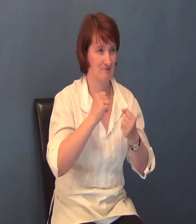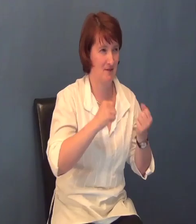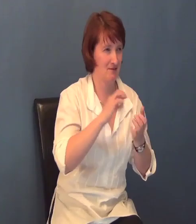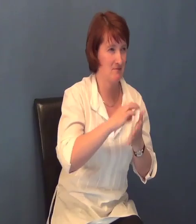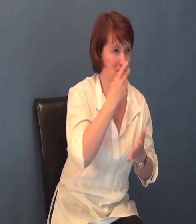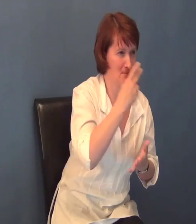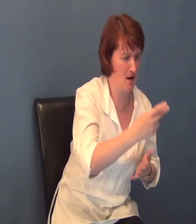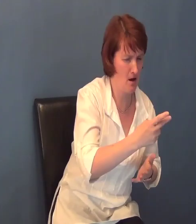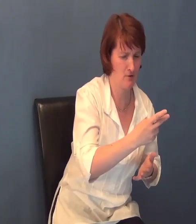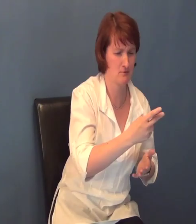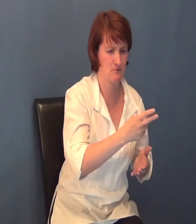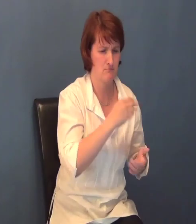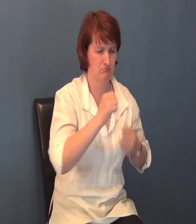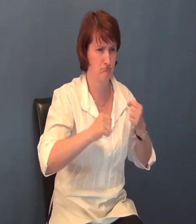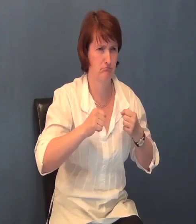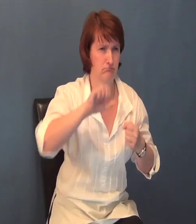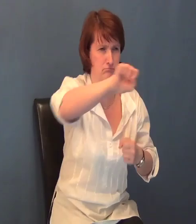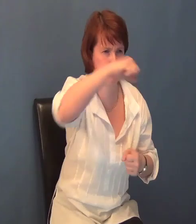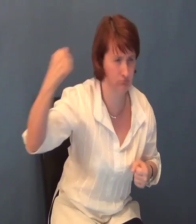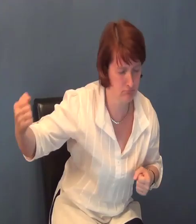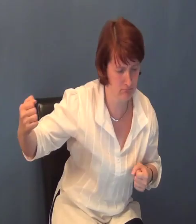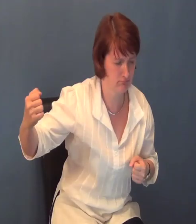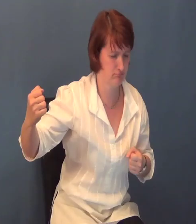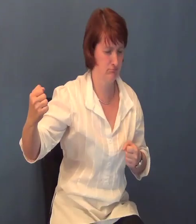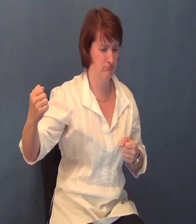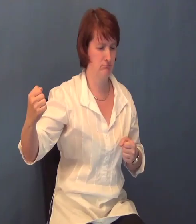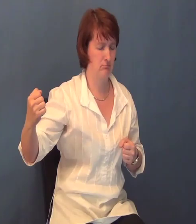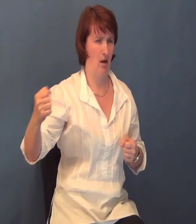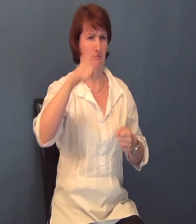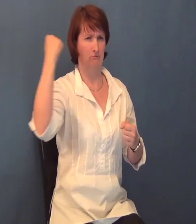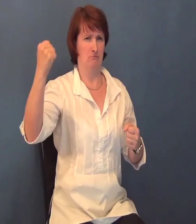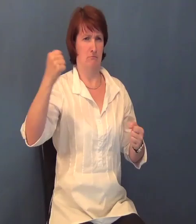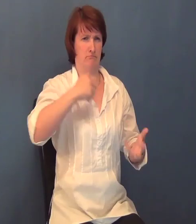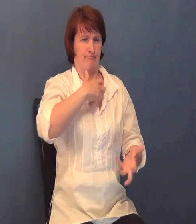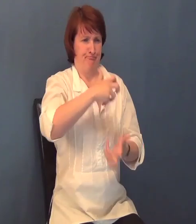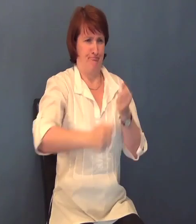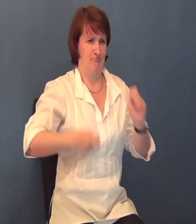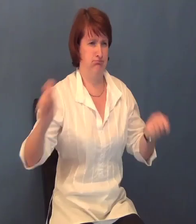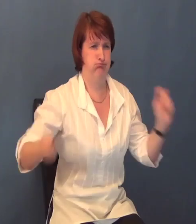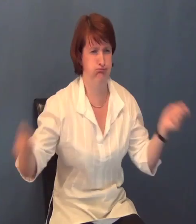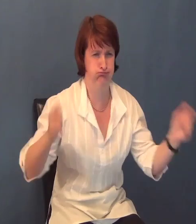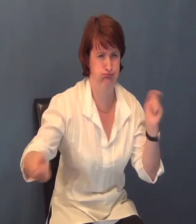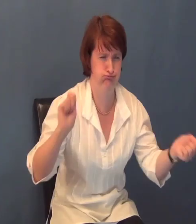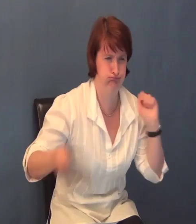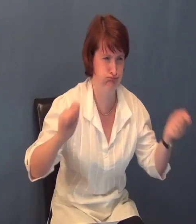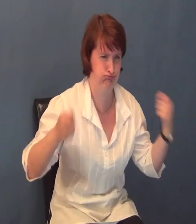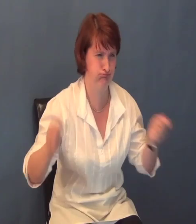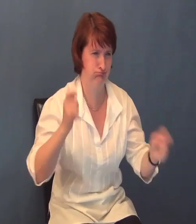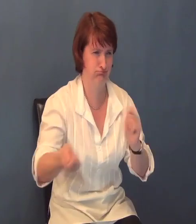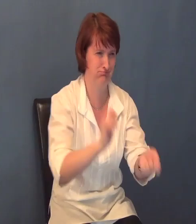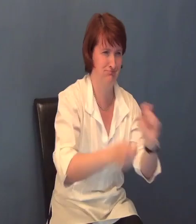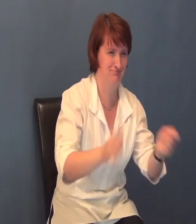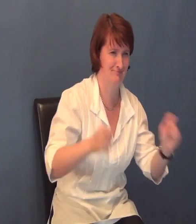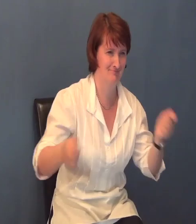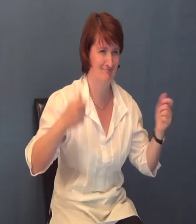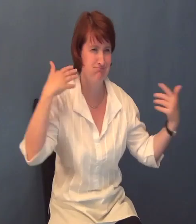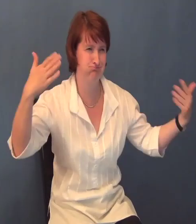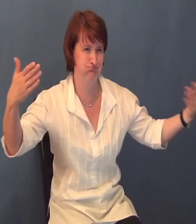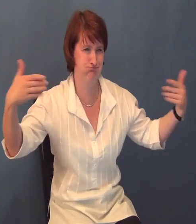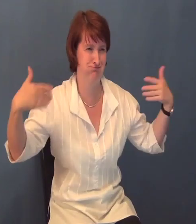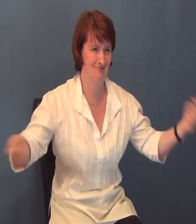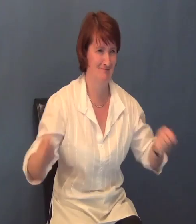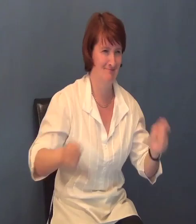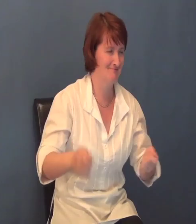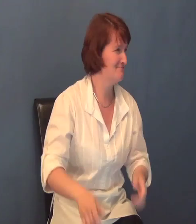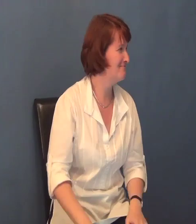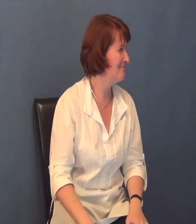Biega, biega i w pewnym momencie coś zauważa. Podbiega do domu, otwiera drzwi, przestraszył się, bo tam bardzo głośno ktoś gra na perkusji.